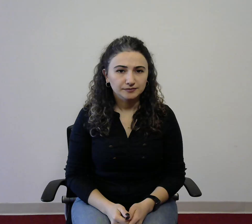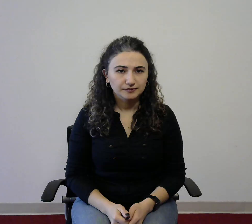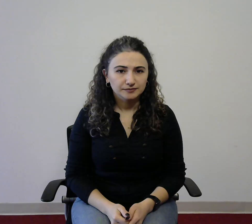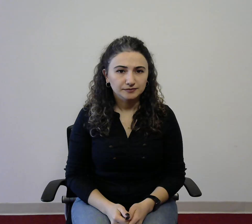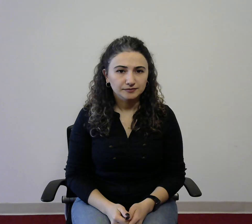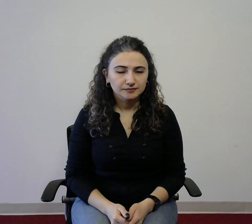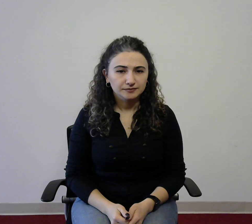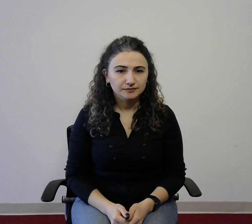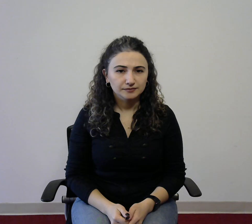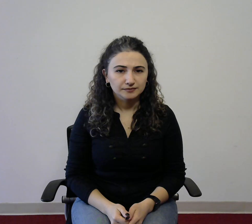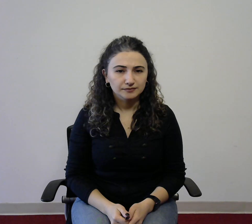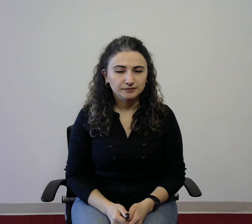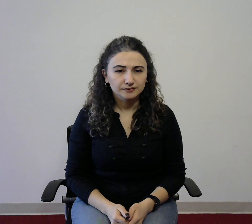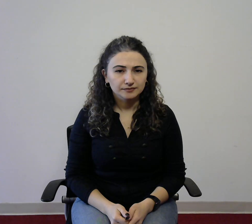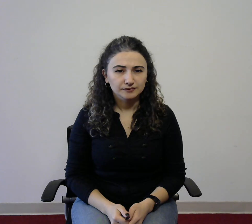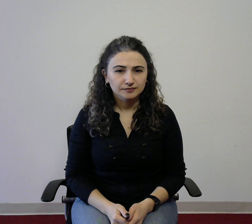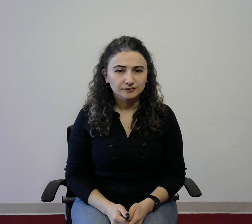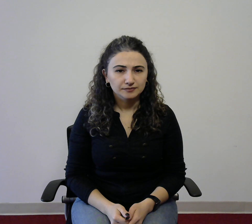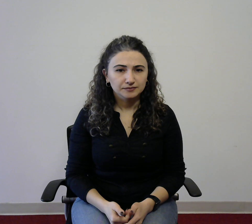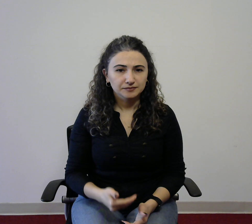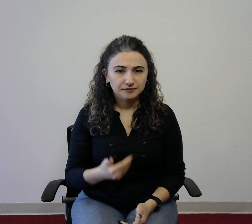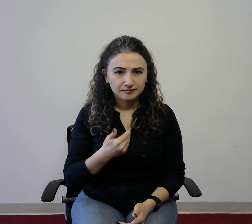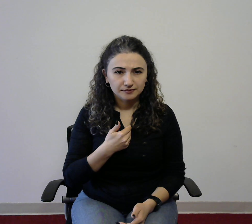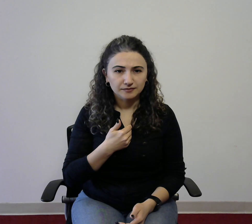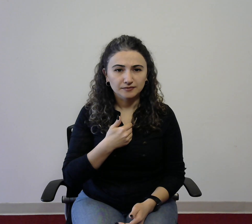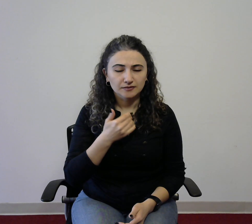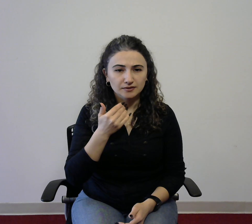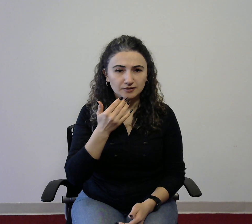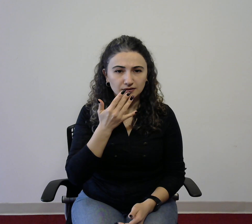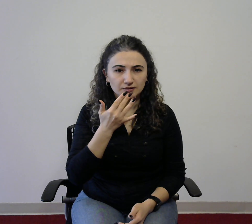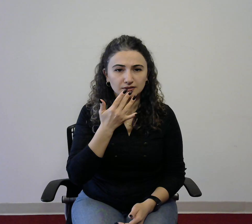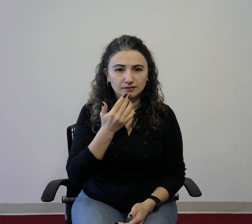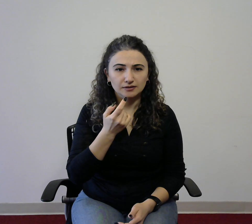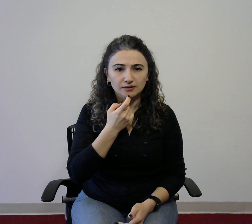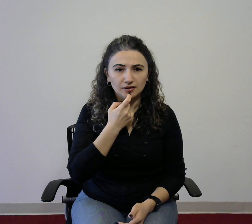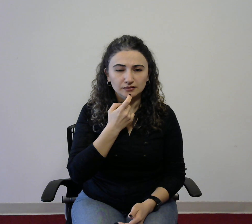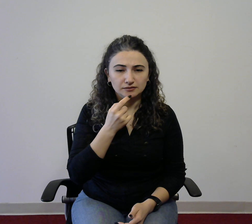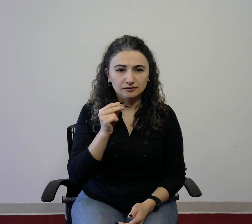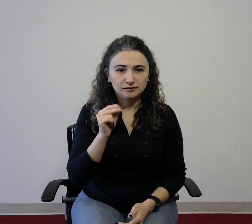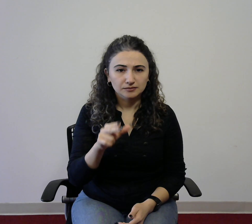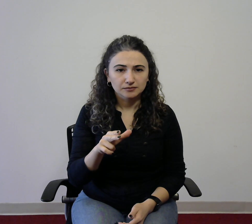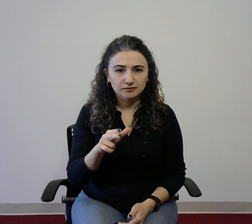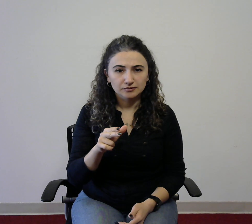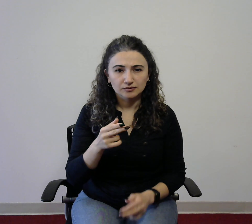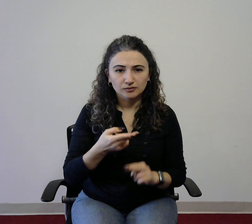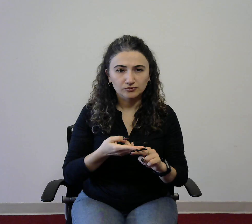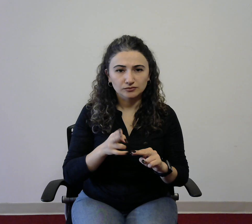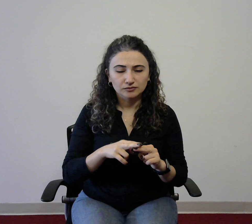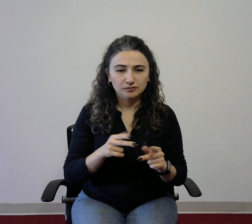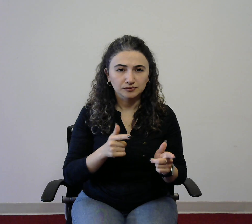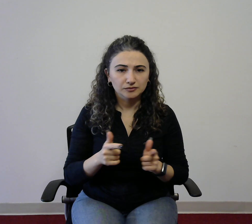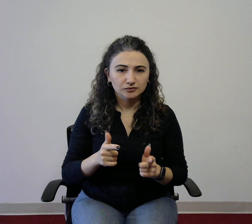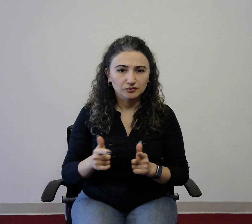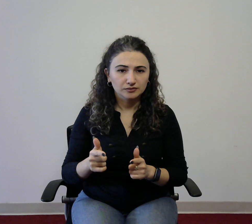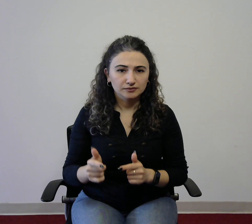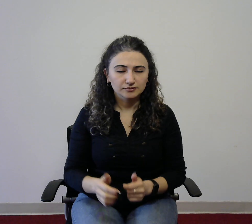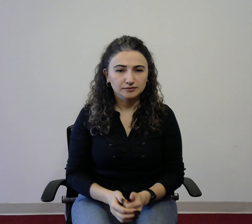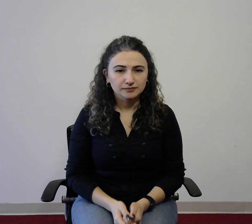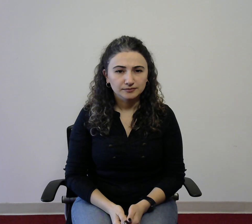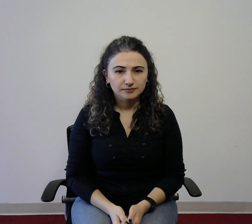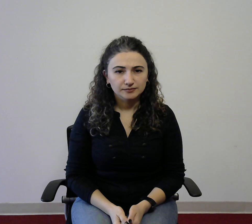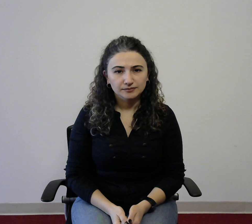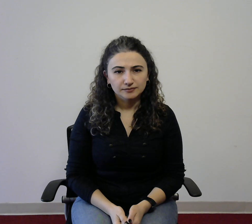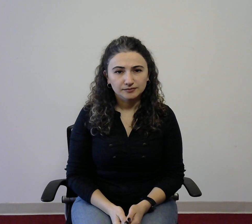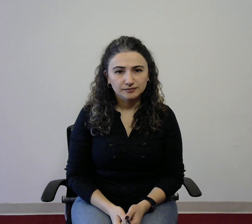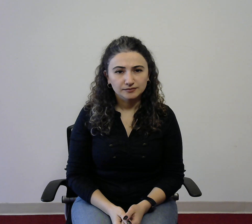Mən xarici dil diplom üçün hazırlaşıram